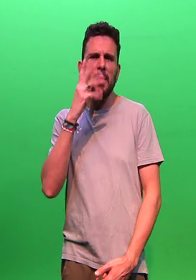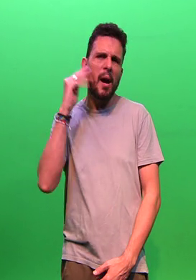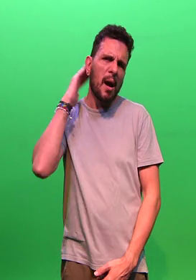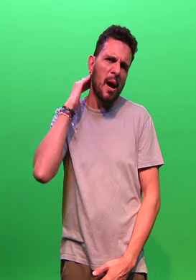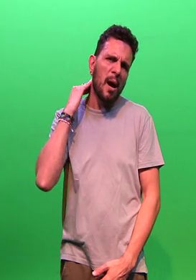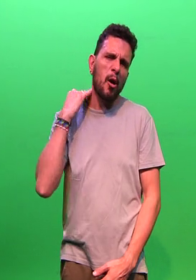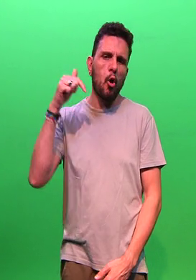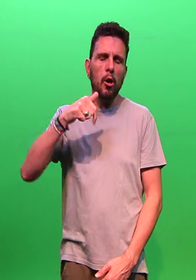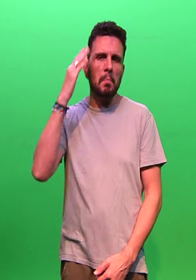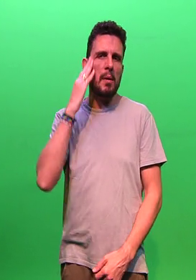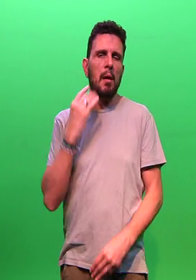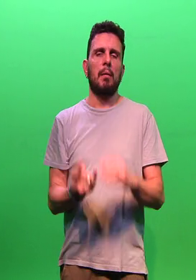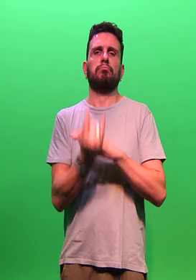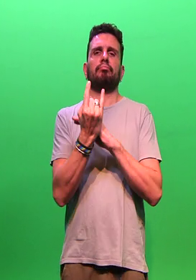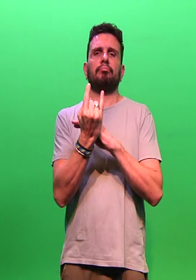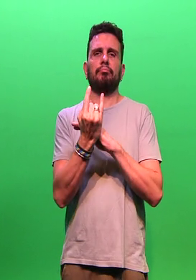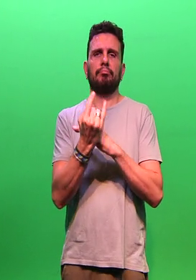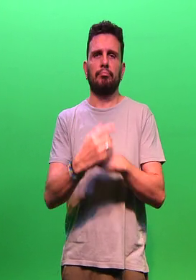Em fa mal a la zona del clatell, m'ha aparegut aquest matí.